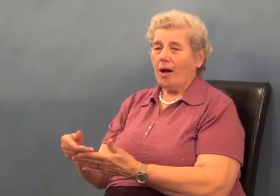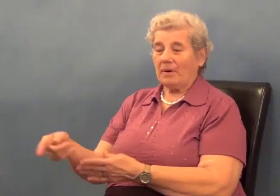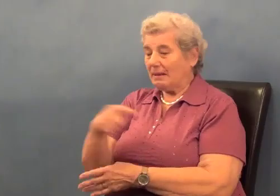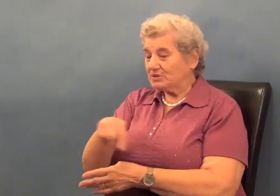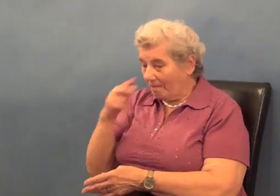Dlaczego?